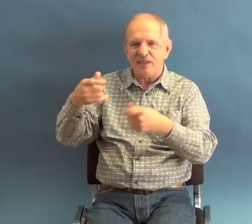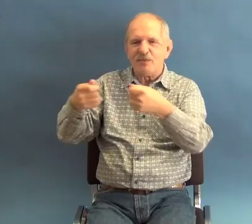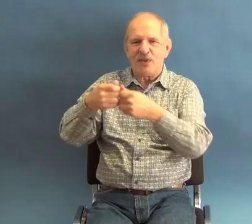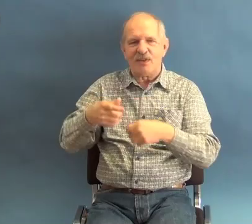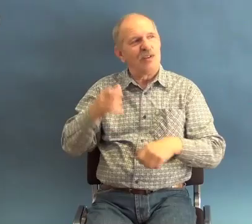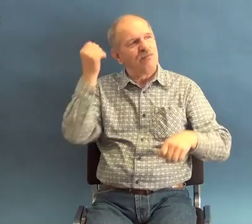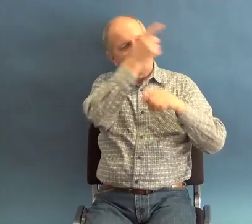Chłopiec rzucał kamieniem, żeby szyba pękła.